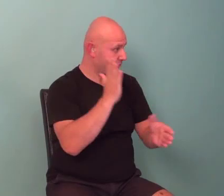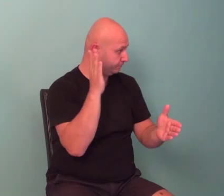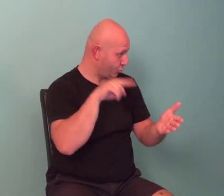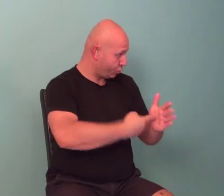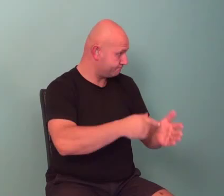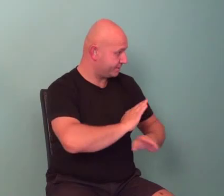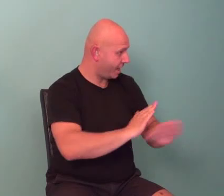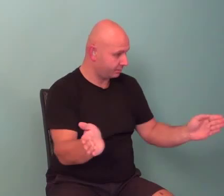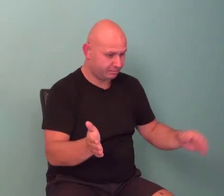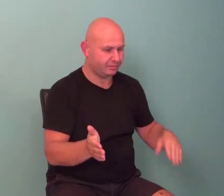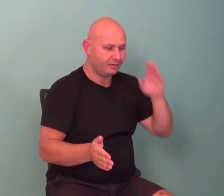Kropka i koniec?